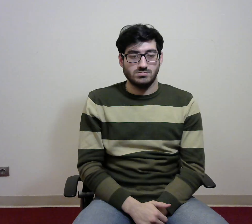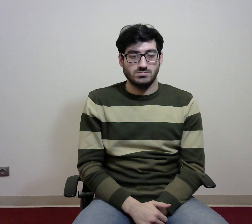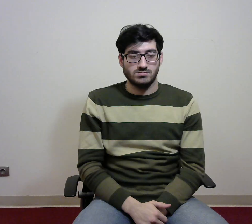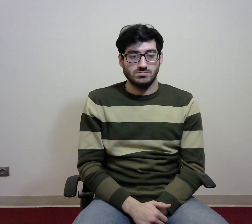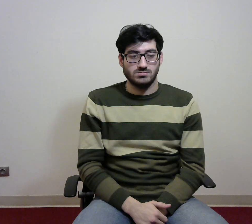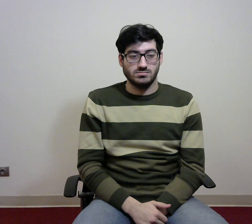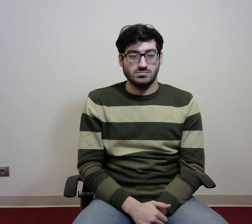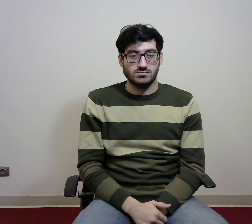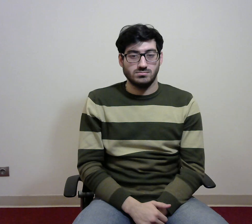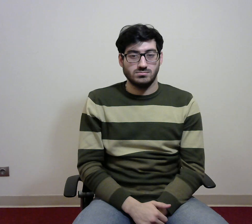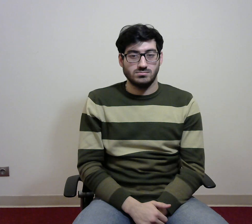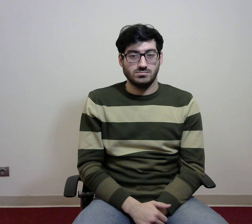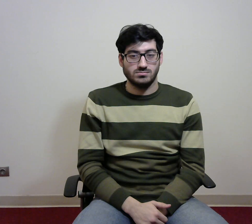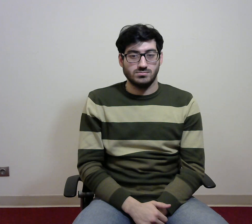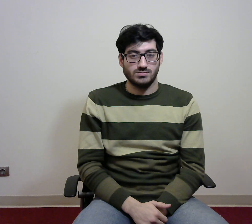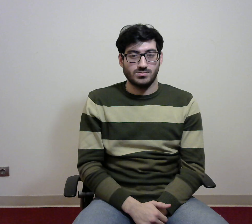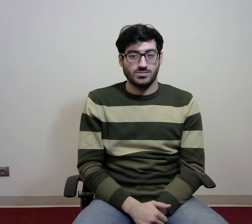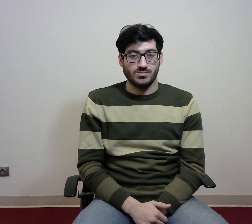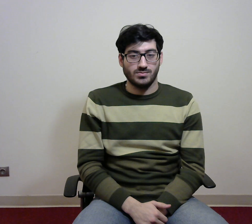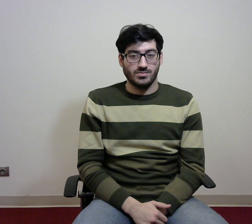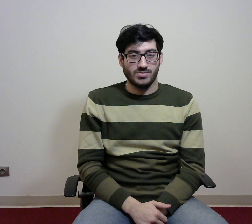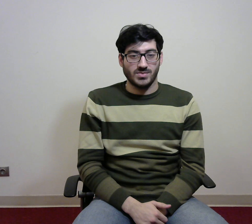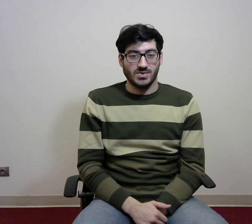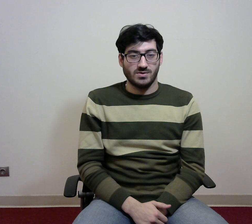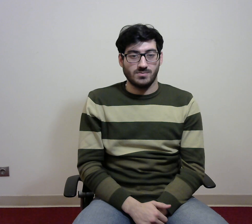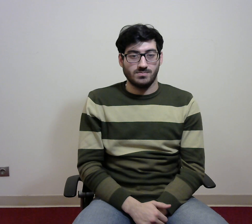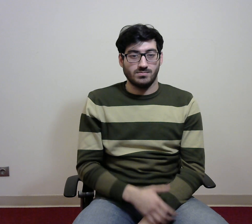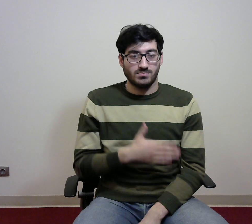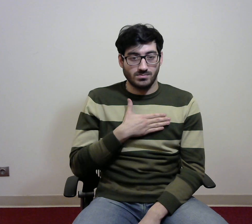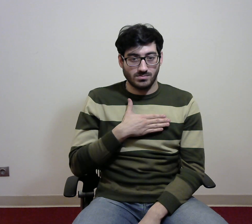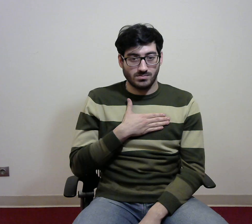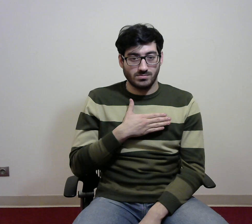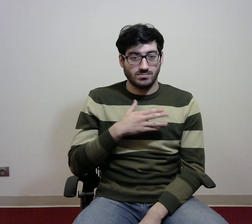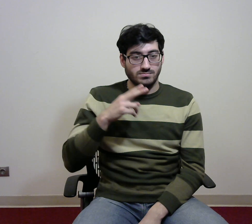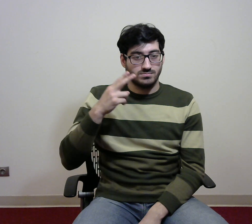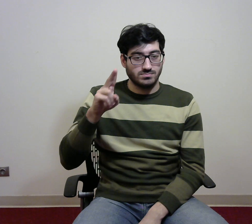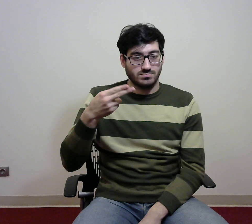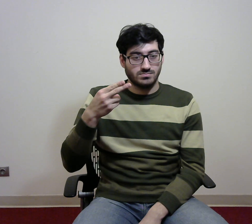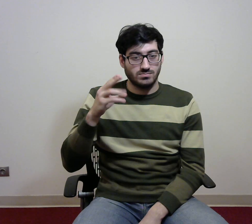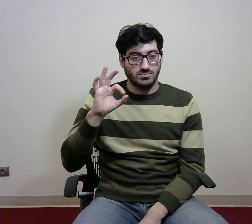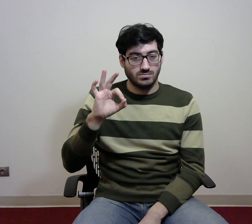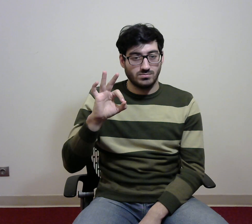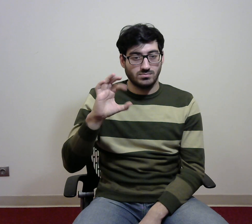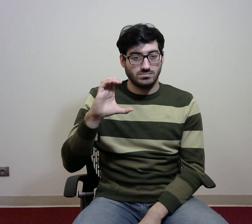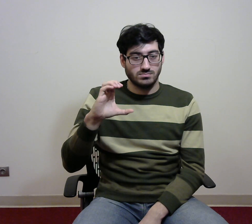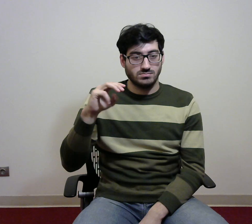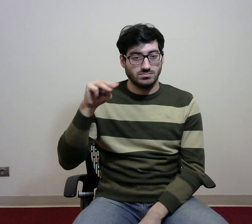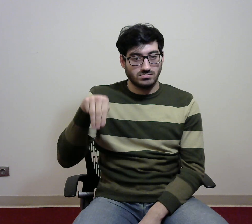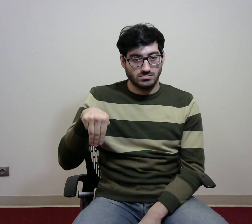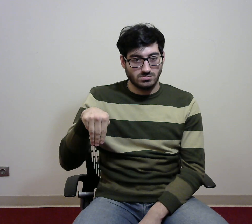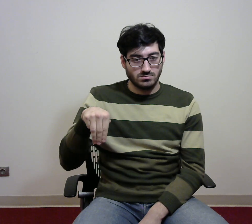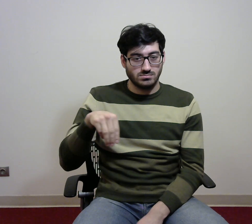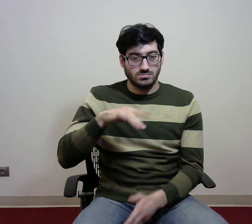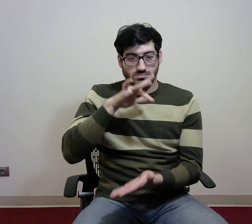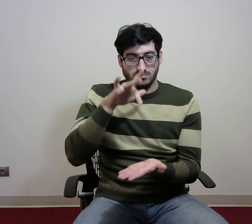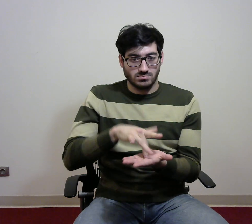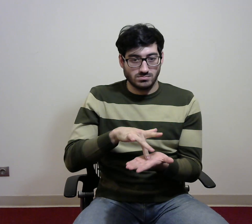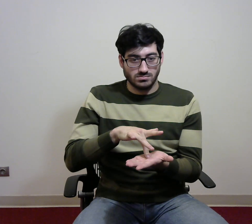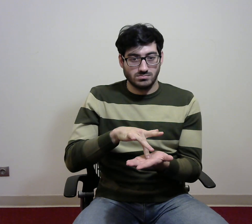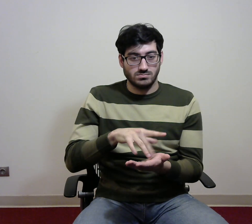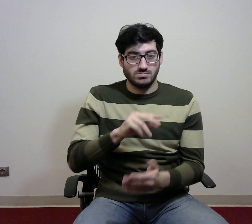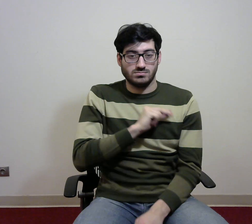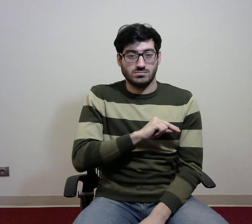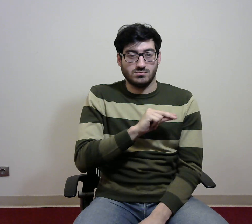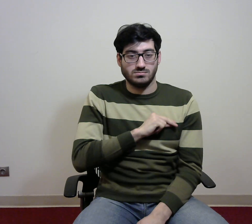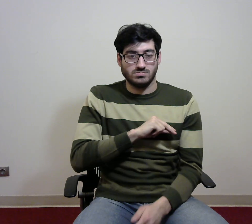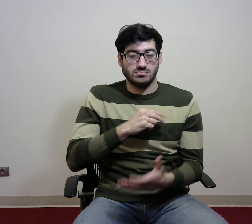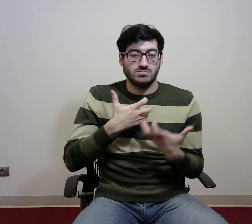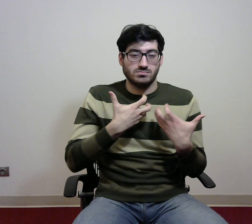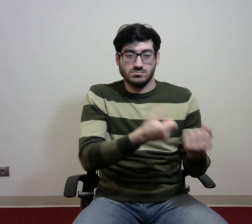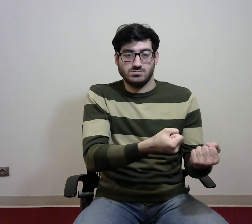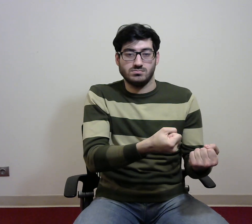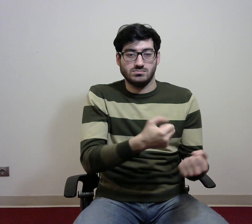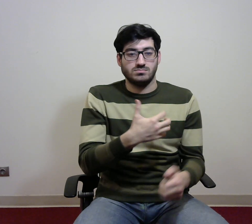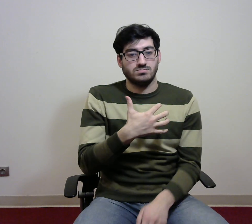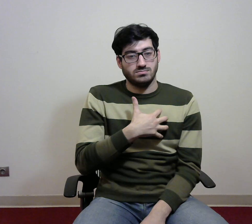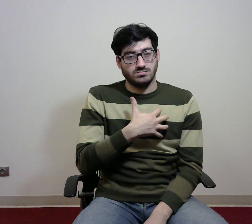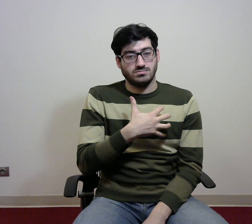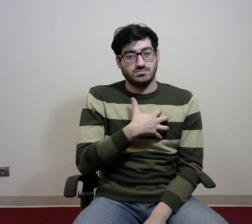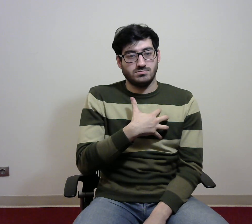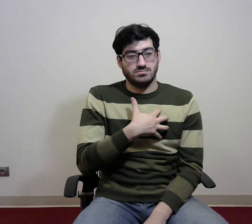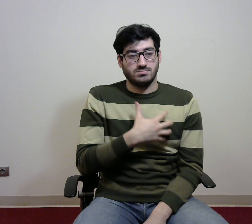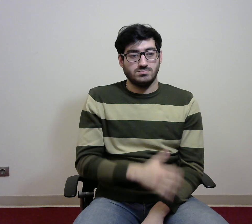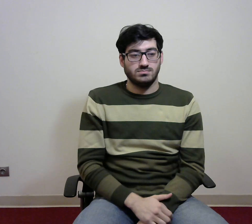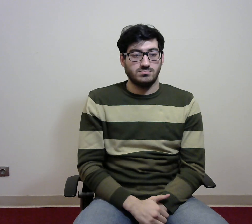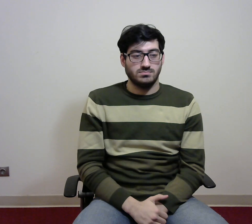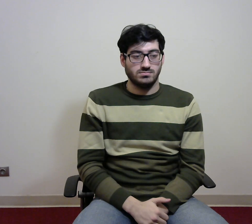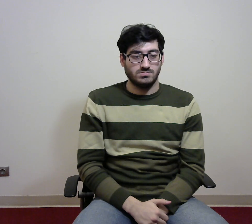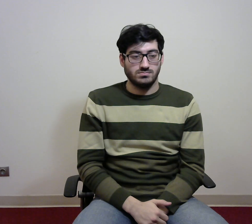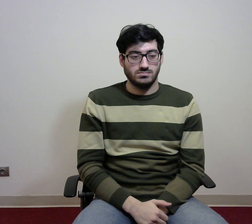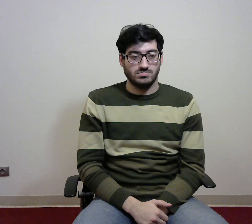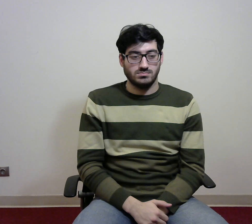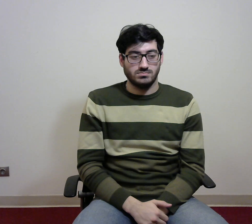Mən DOST Mərkəzində işə qəbul olmaq istəyirəm